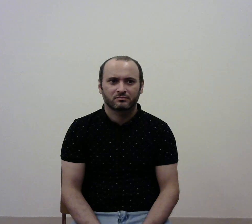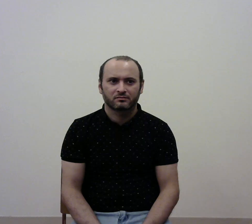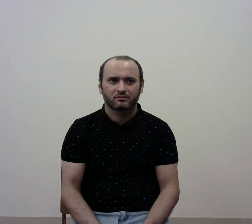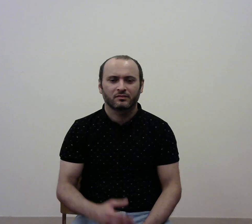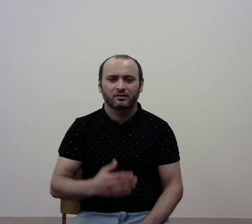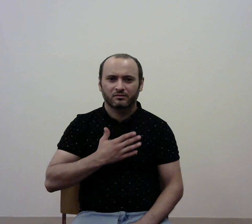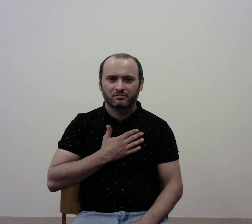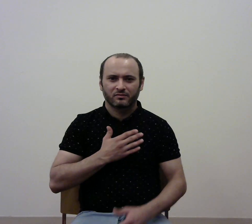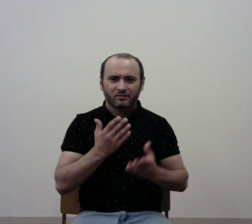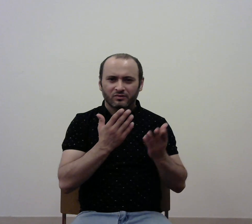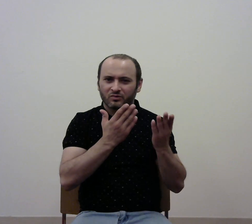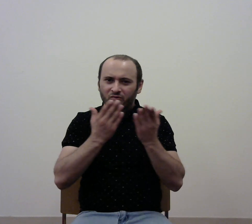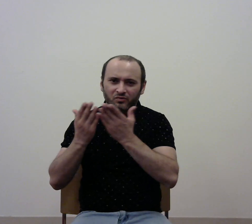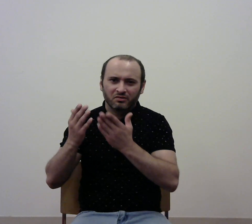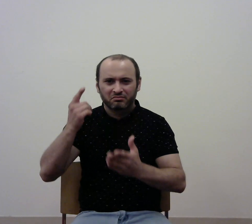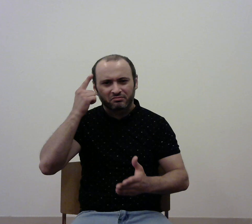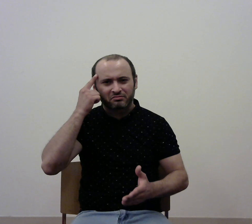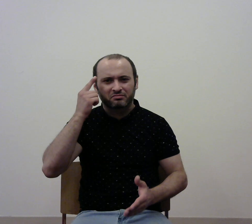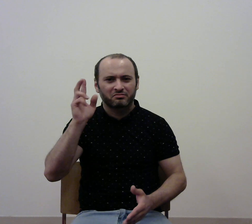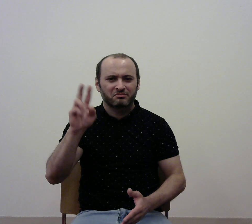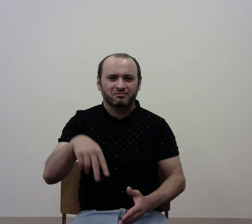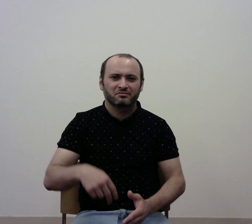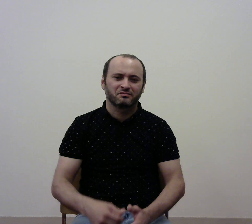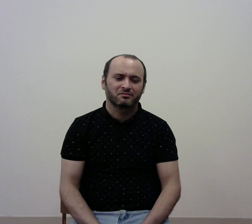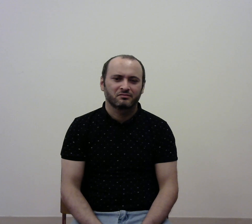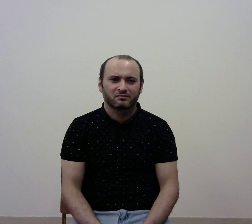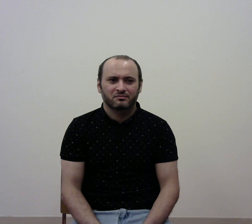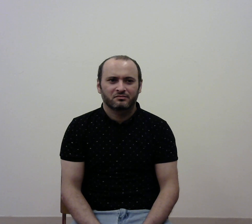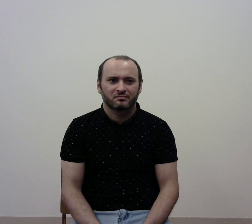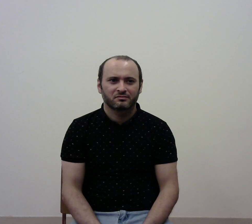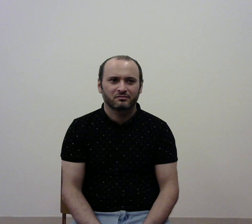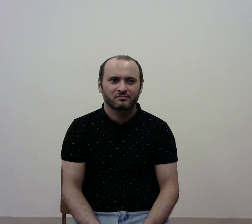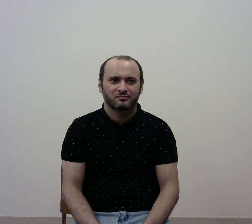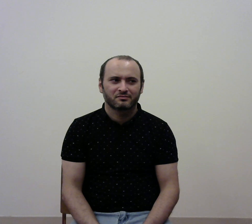Mən oxuya bilmirəm